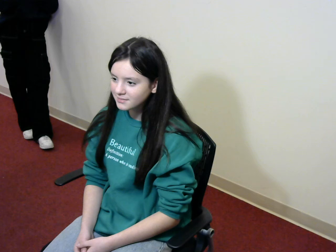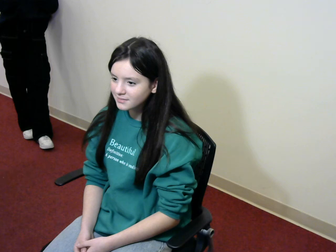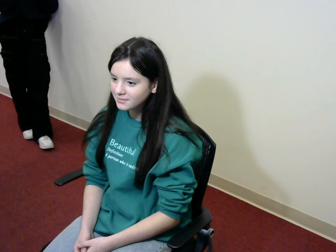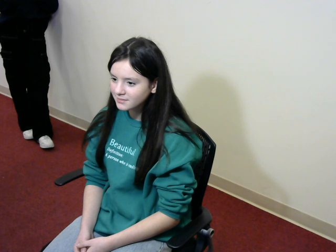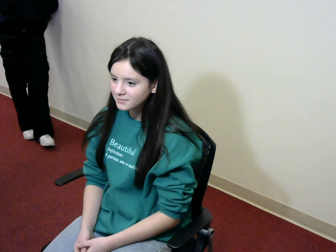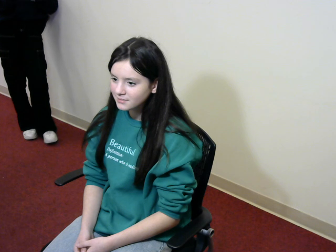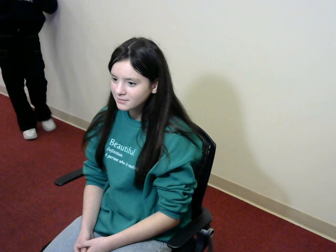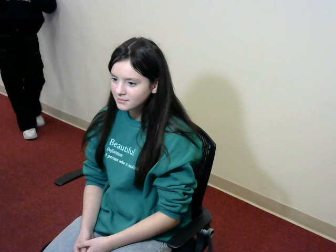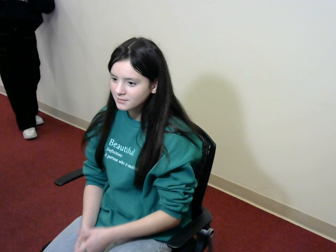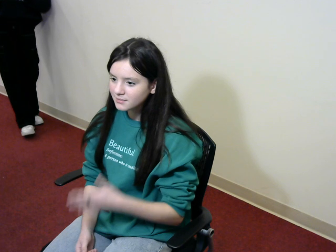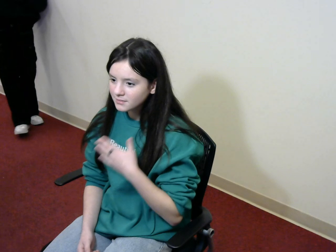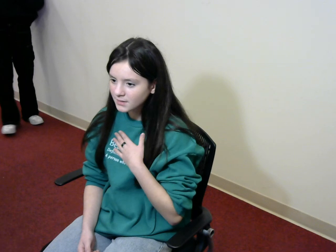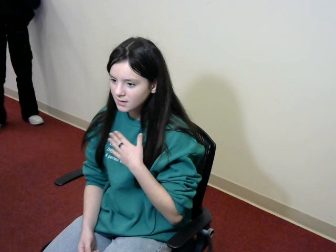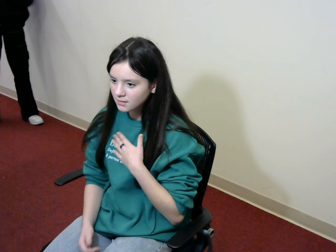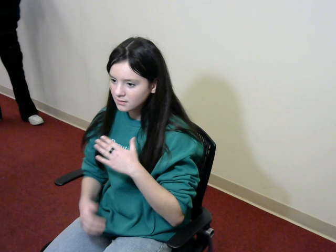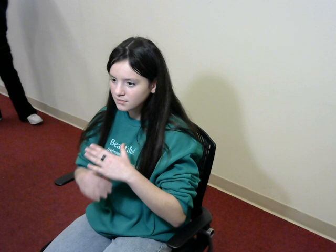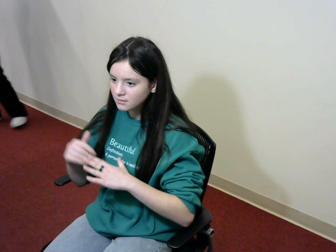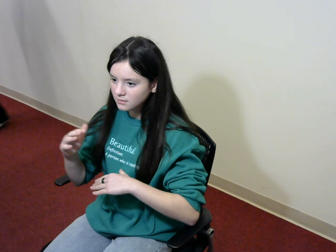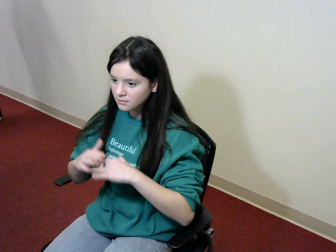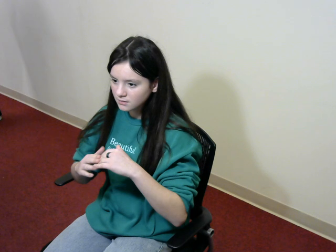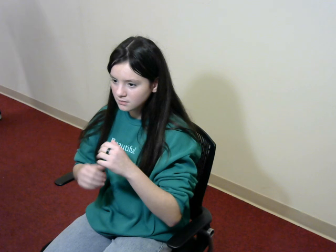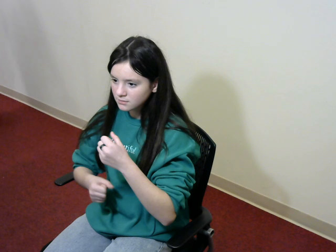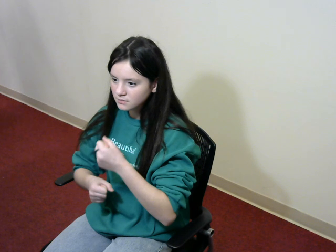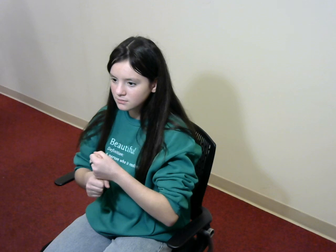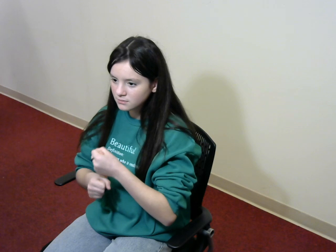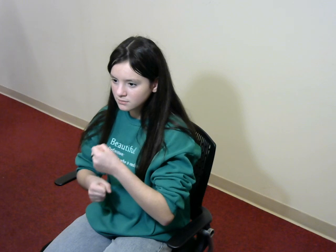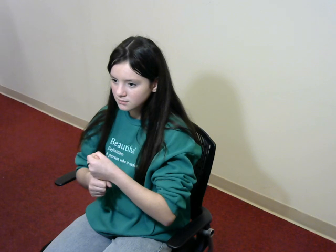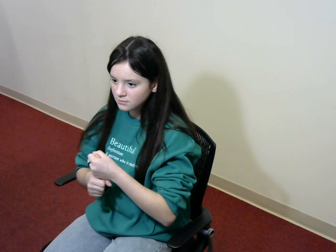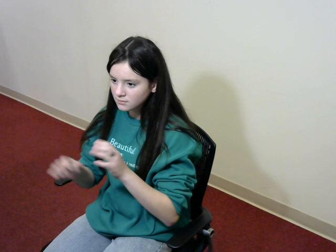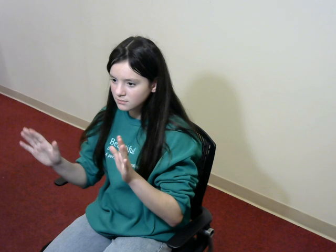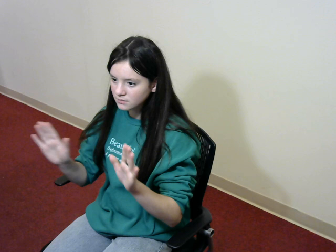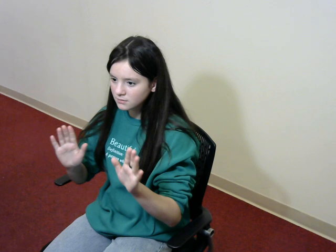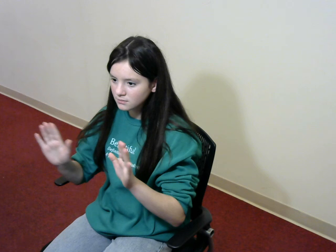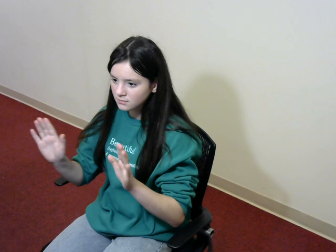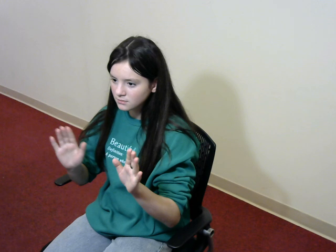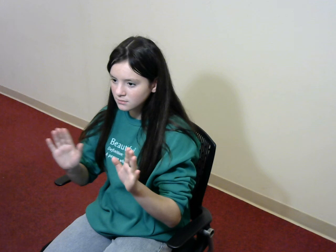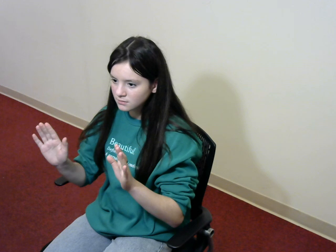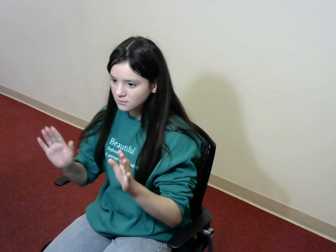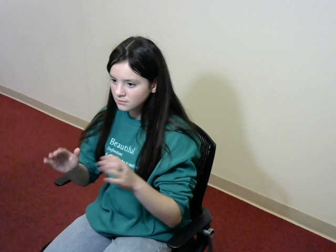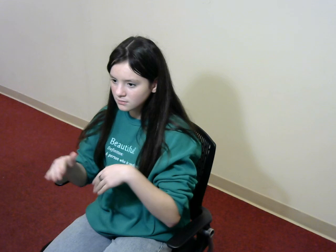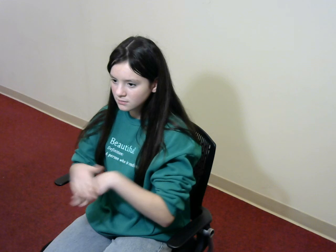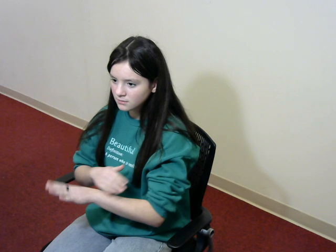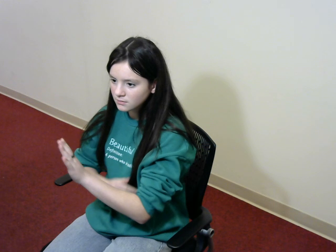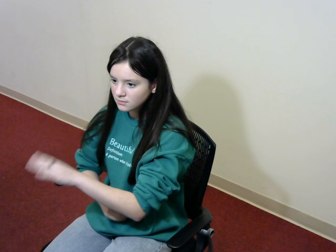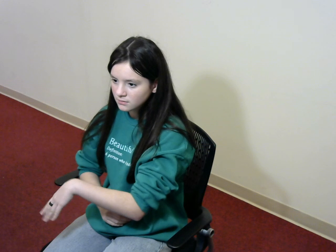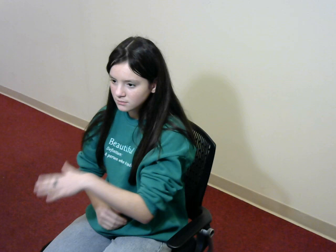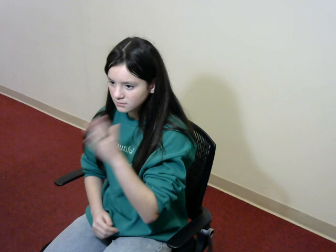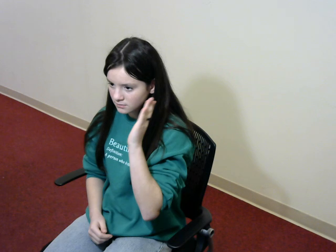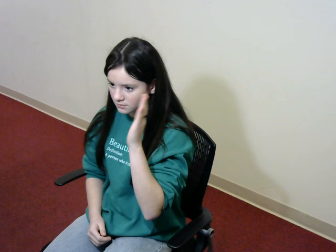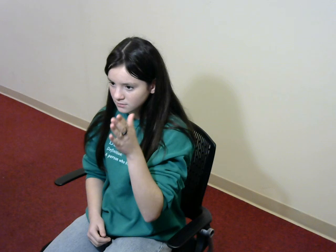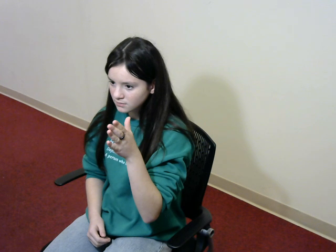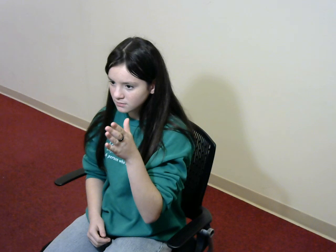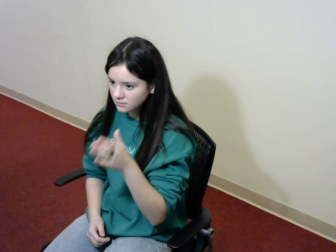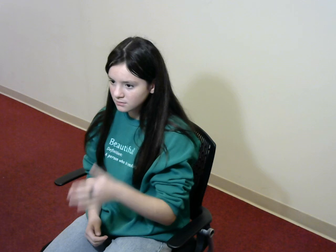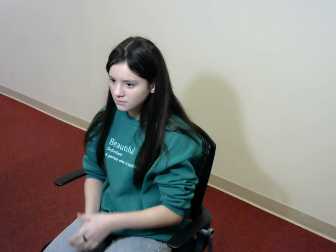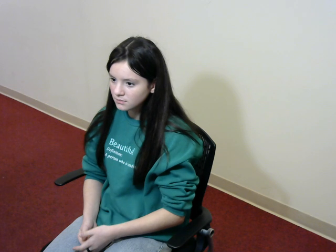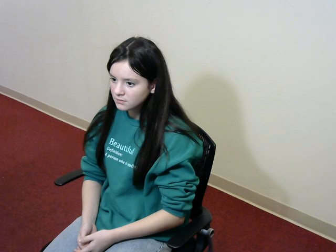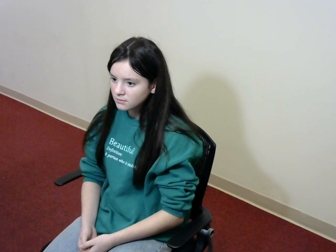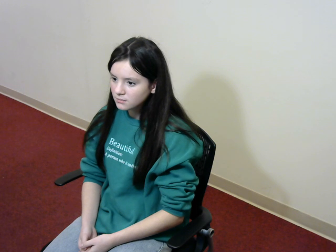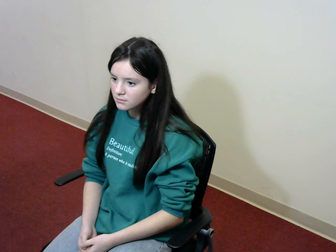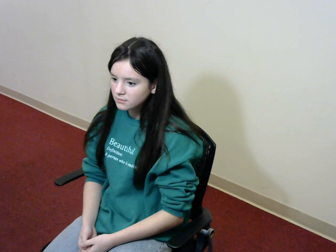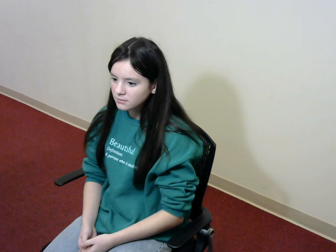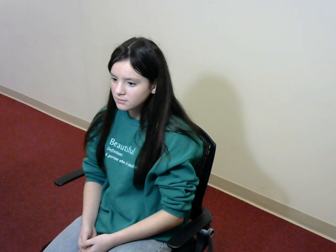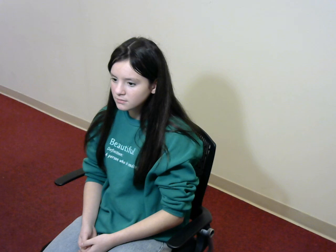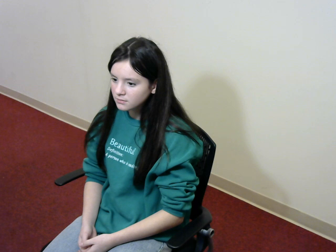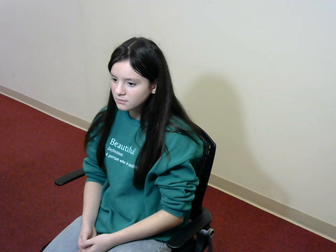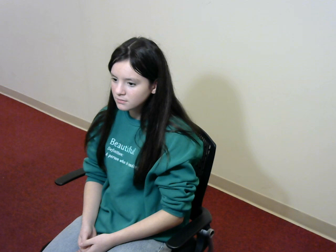Bu həftə əl işləri sərgisinə gedəcəm